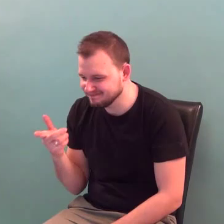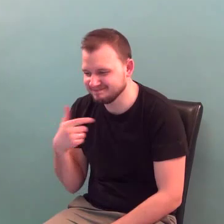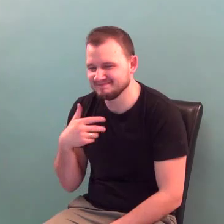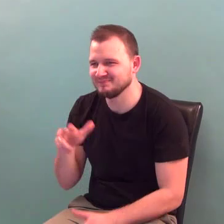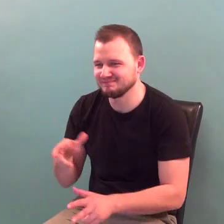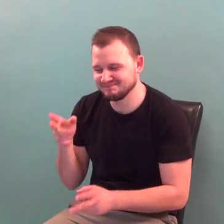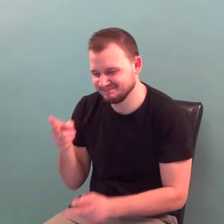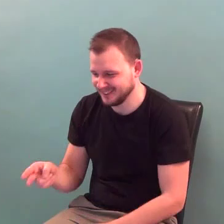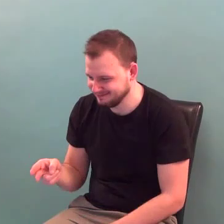Dla mnie rodzina jest ważna.